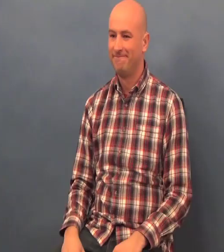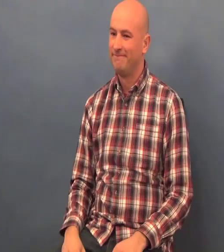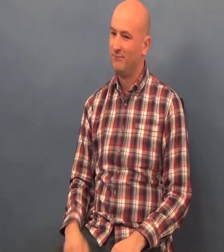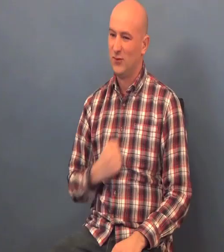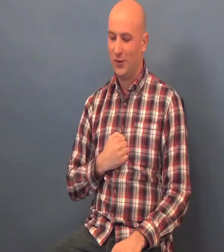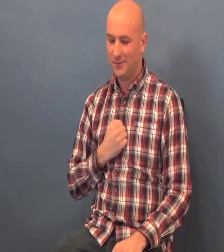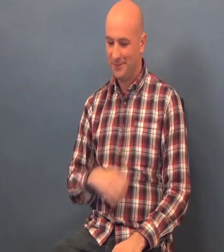Przykre.